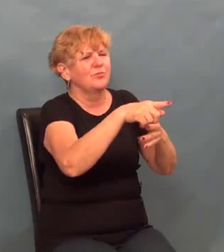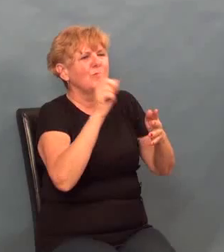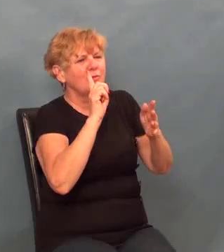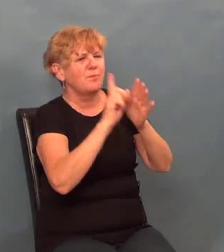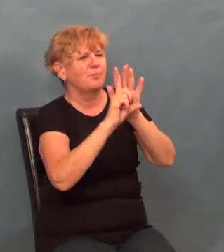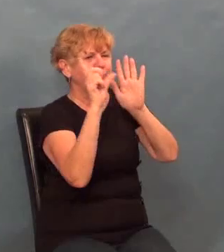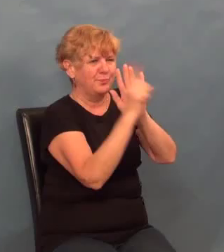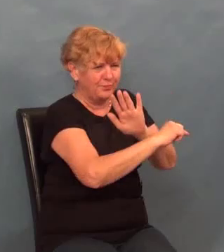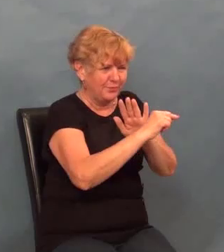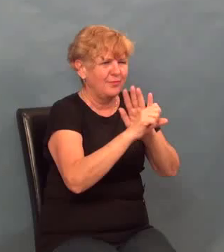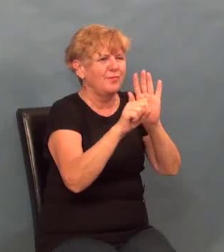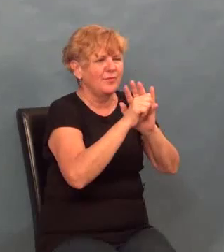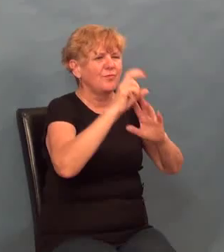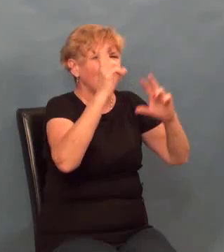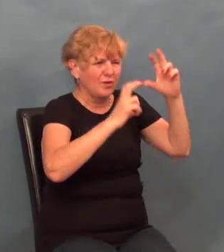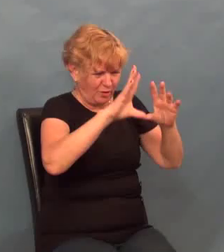Mężczyzna poszedł do hotelu.